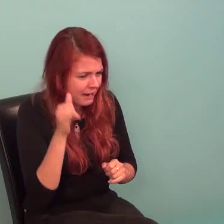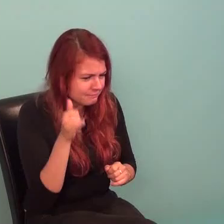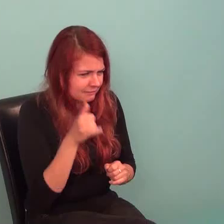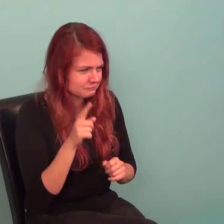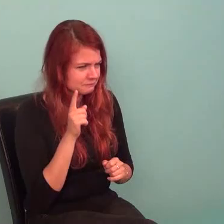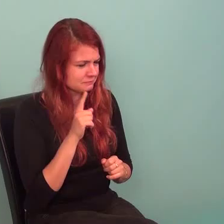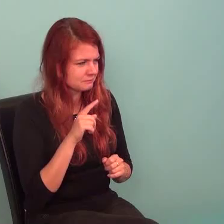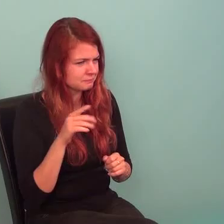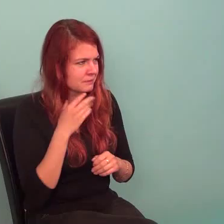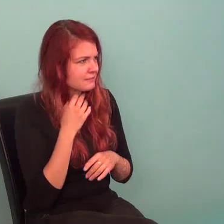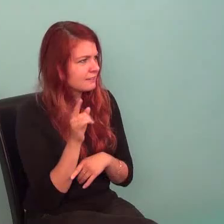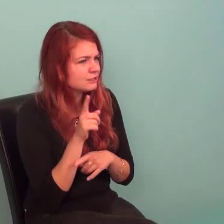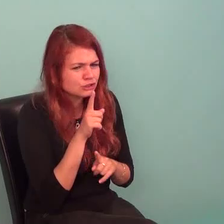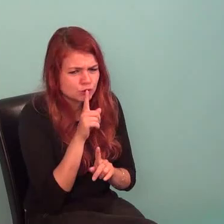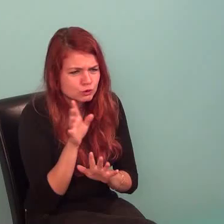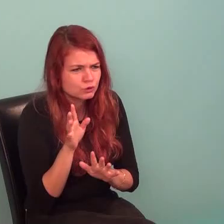Chłopiec chce, żeby pies był cicho.